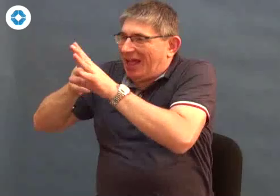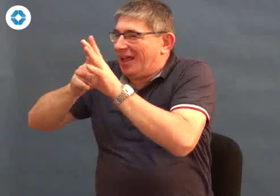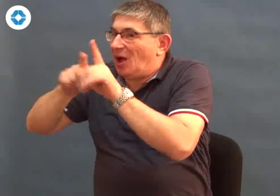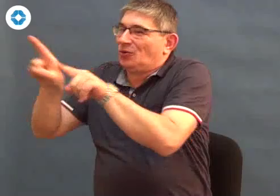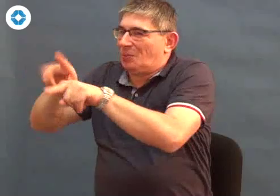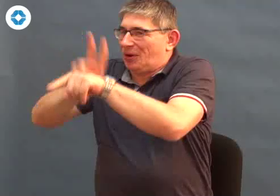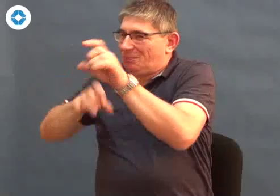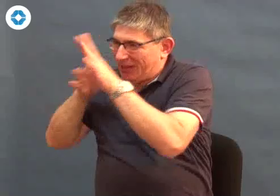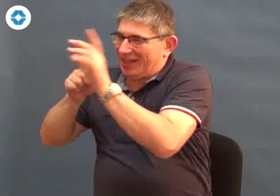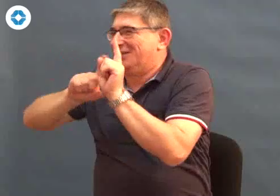Policjant także biegnie za nimi.